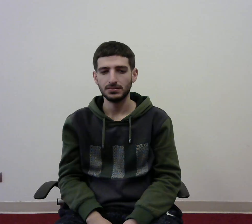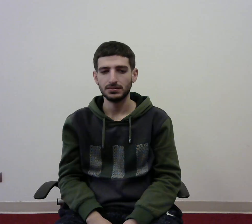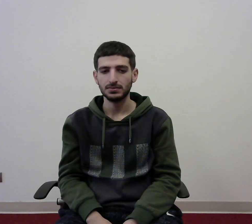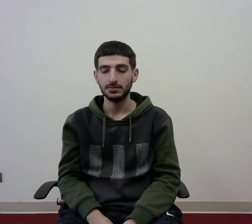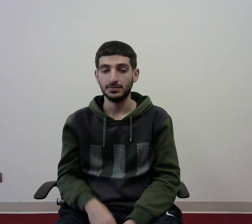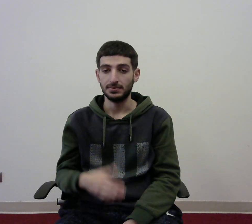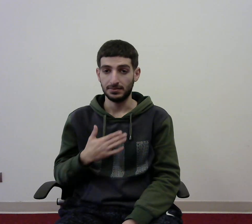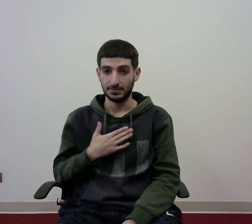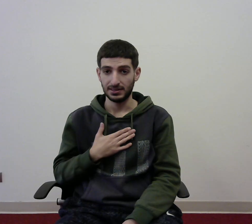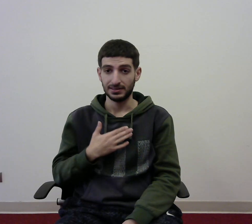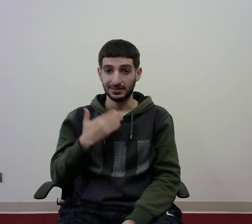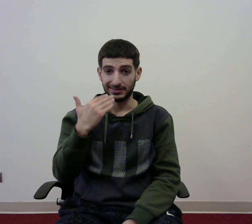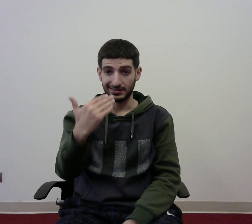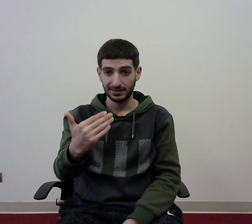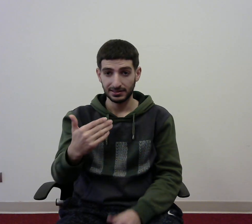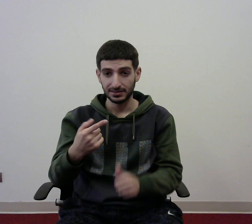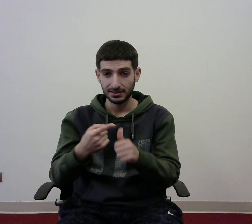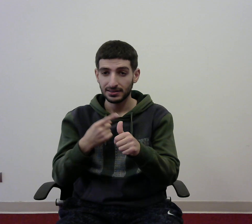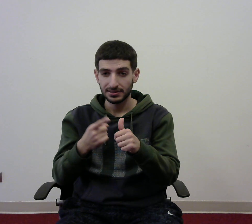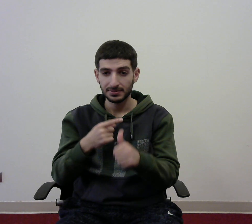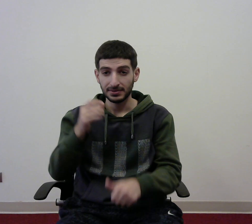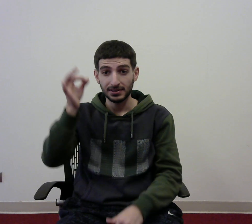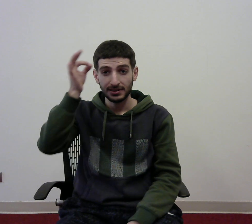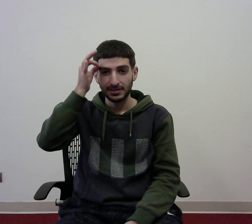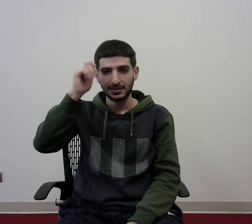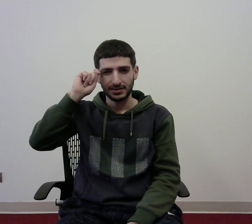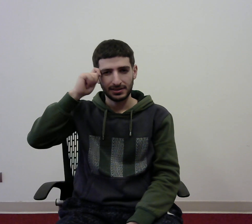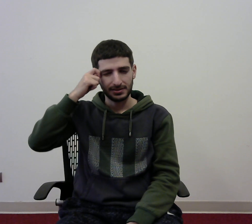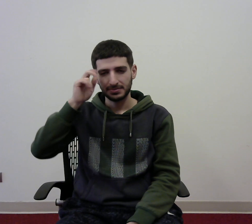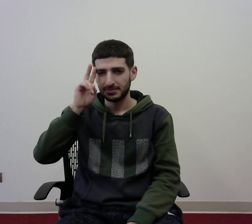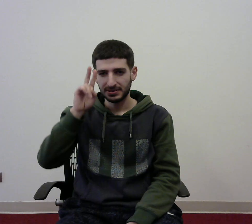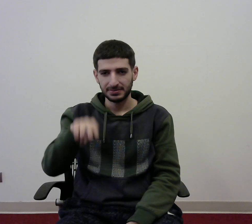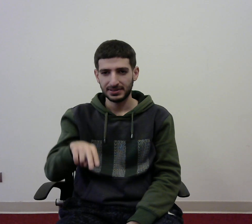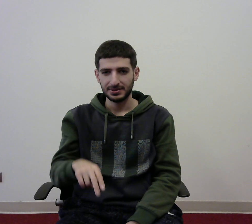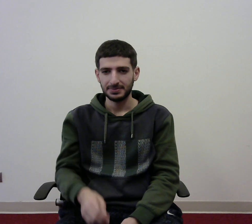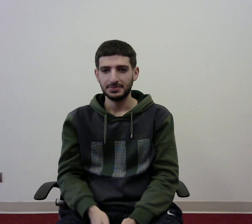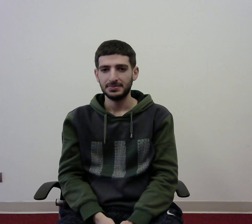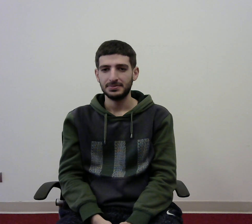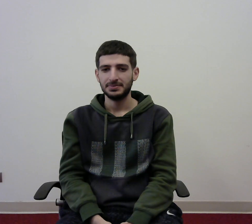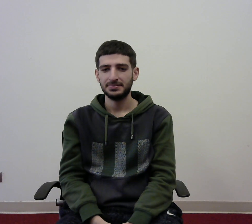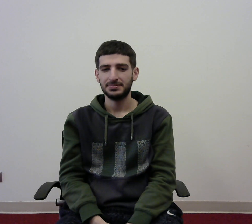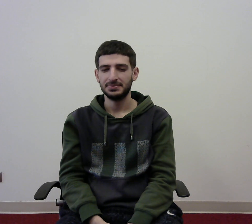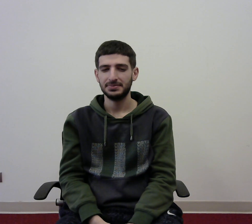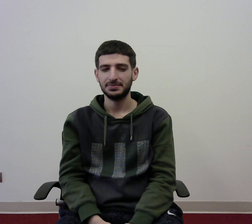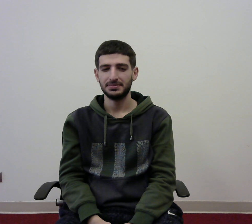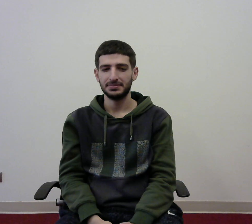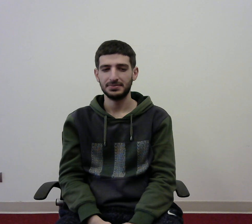Mən sənin adını yadımda saxlaya bilmirəm